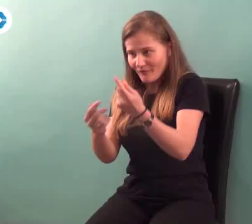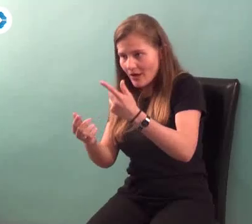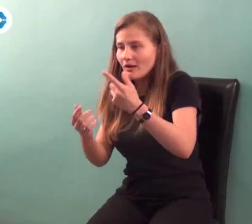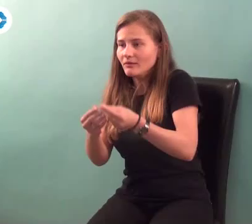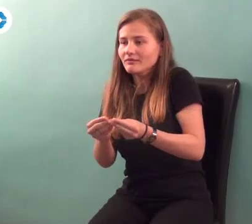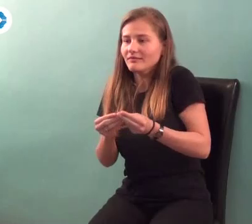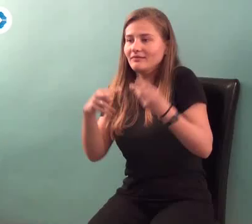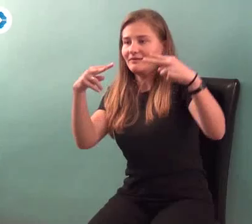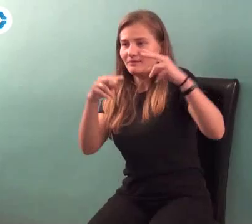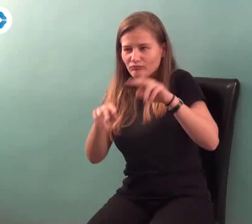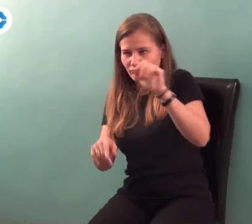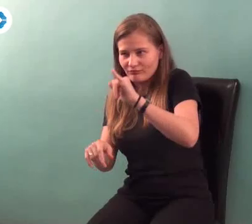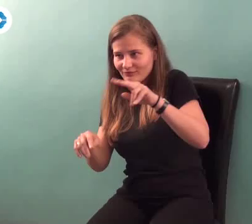A pani chce dać pieniądze, ale policjant patrzy na Charliego, zastanawia się.